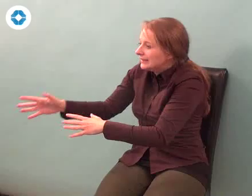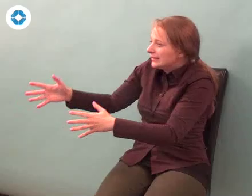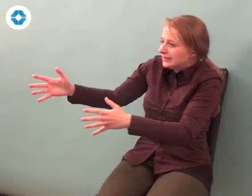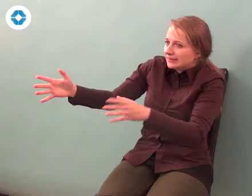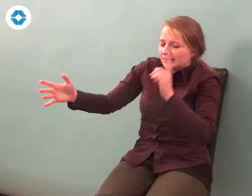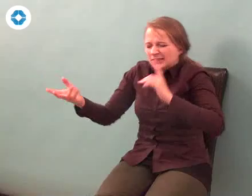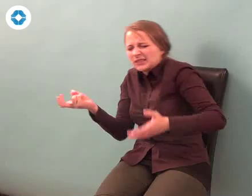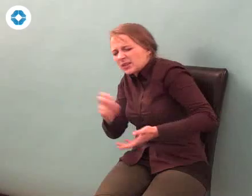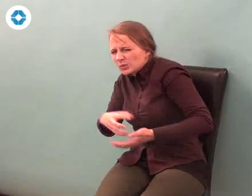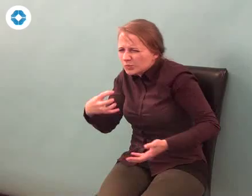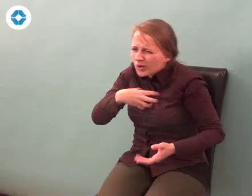Obolały chłopiec wstaje.